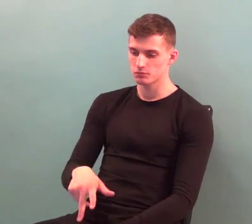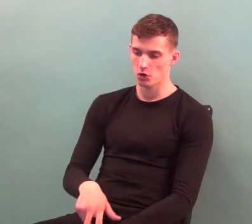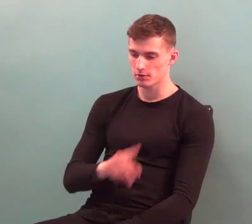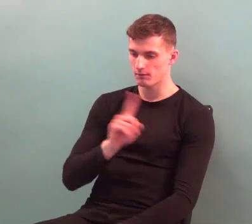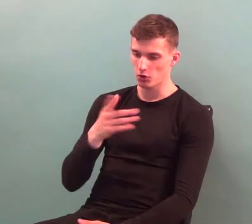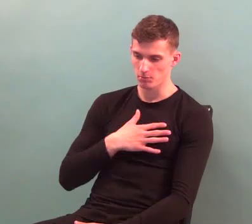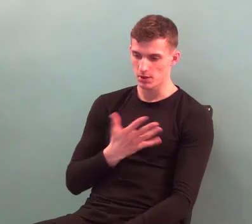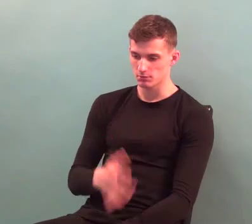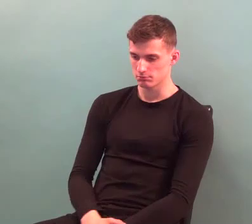Nie wolno się kąpać na stojąco.